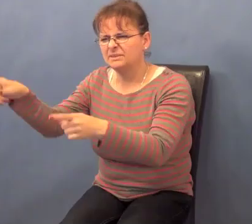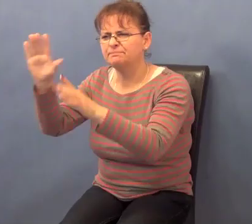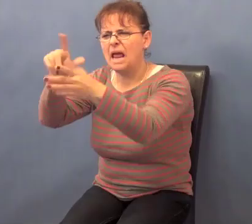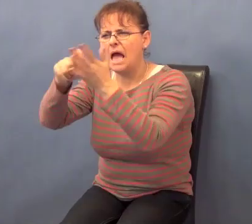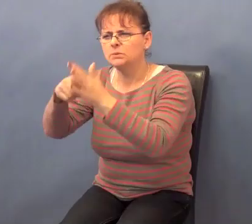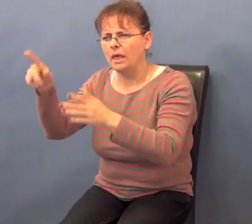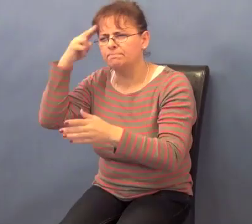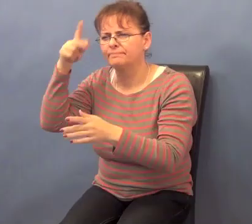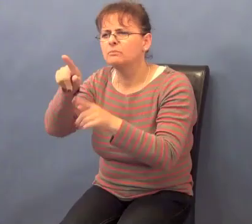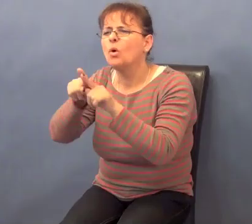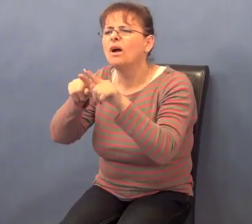Ta glazura to nie bardzo, jest kłopotliwa.